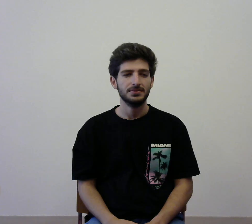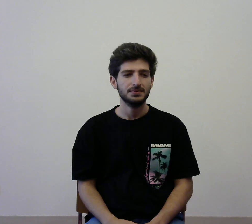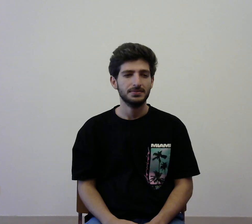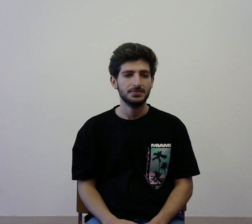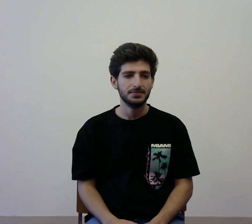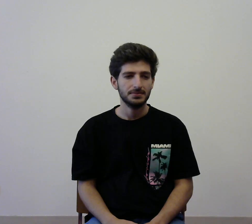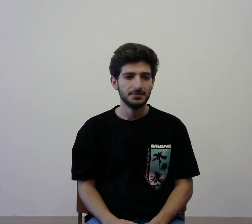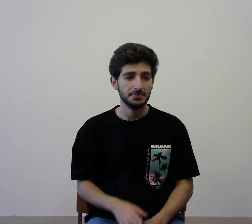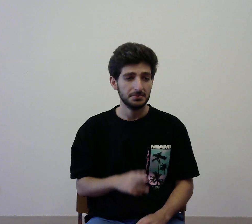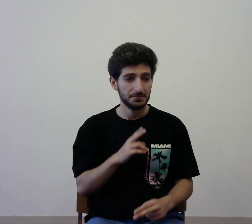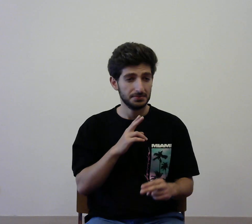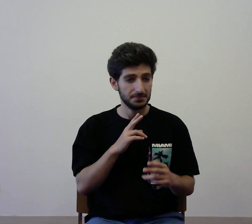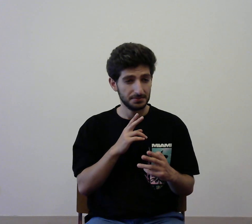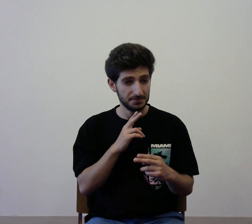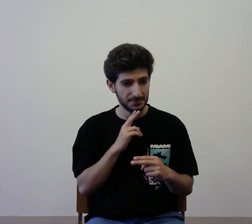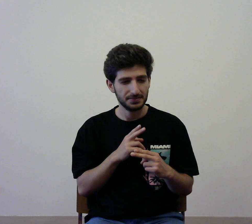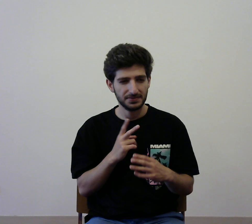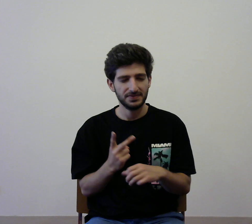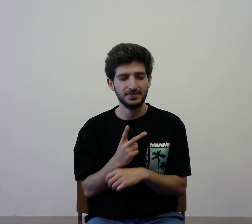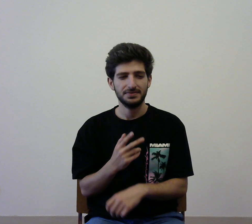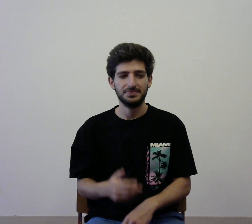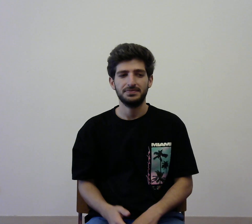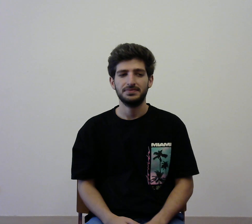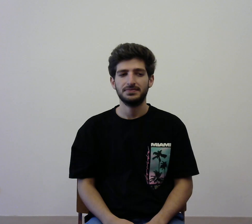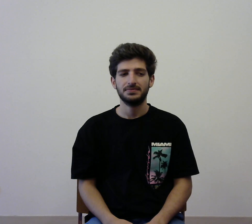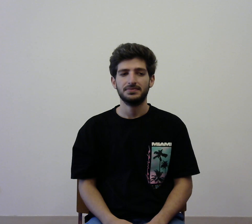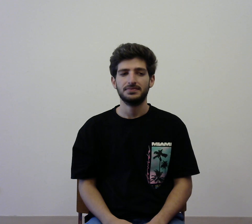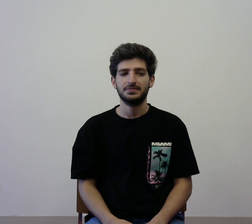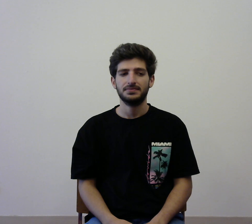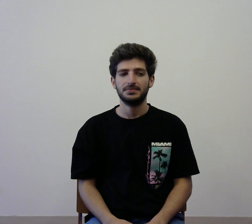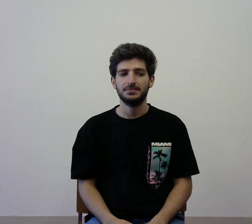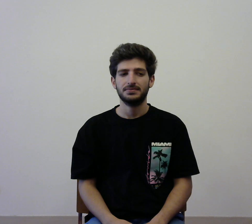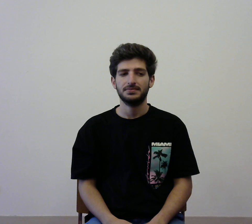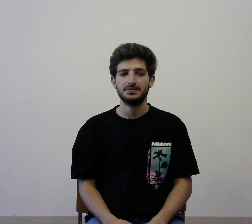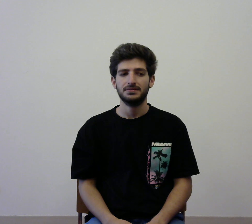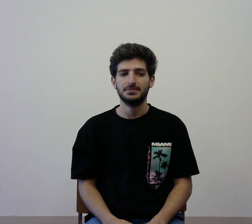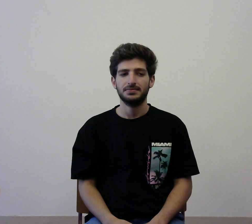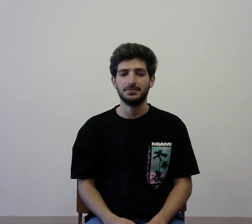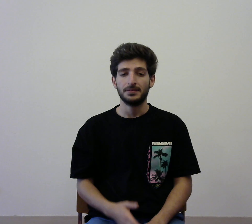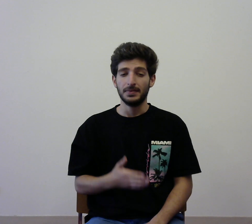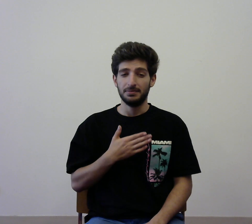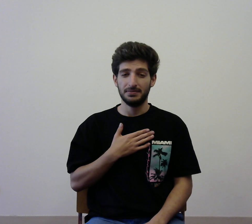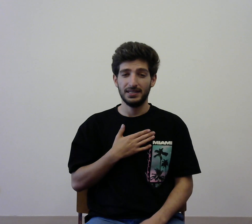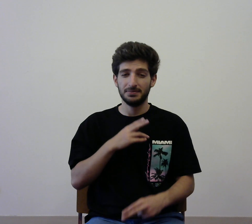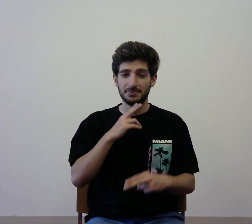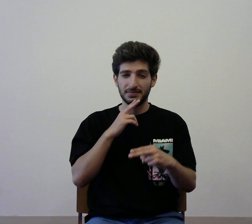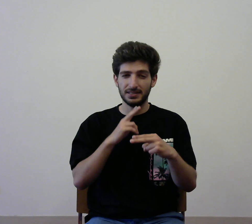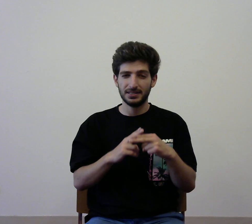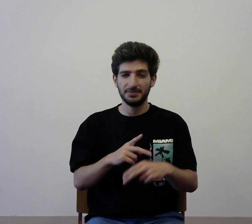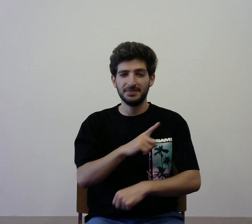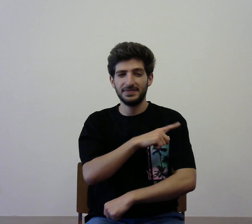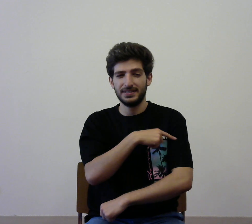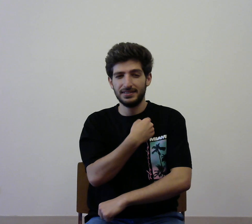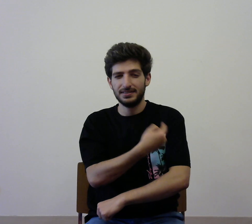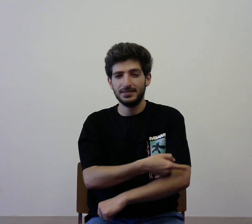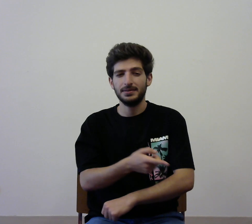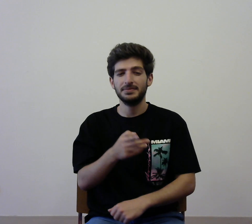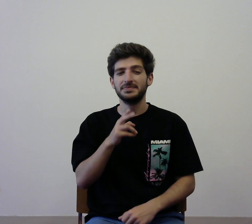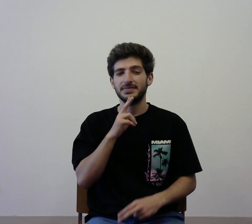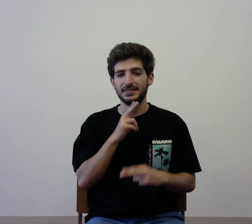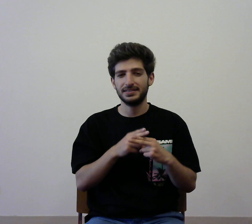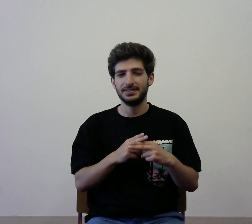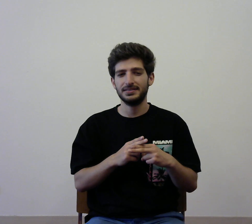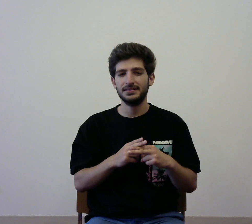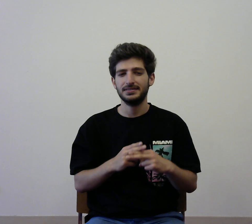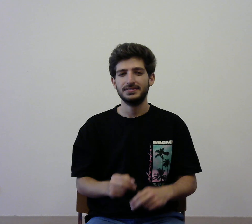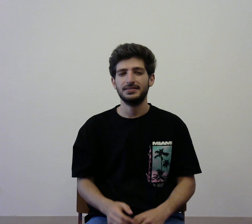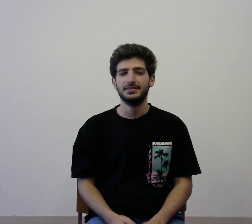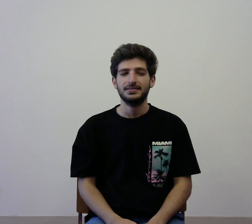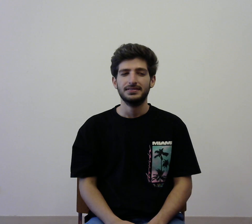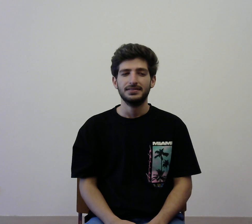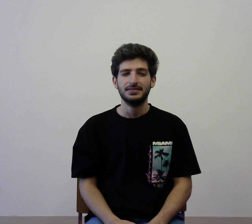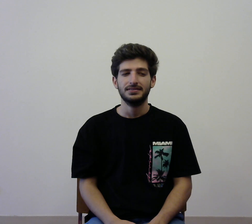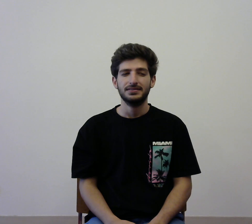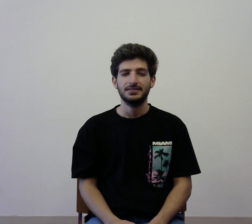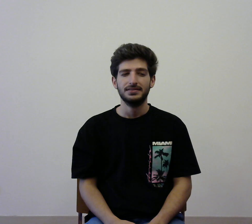Mənim bacım tibb bacısıdır